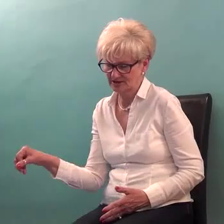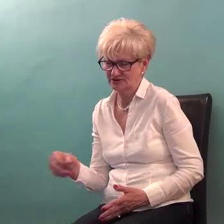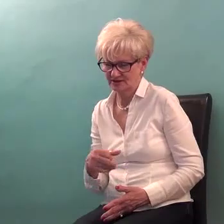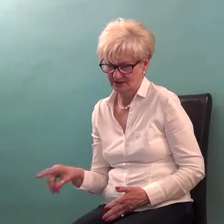Tydzień.